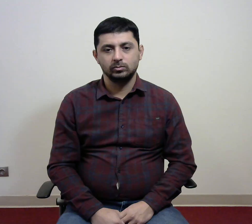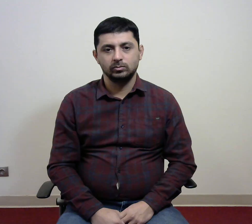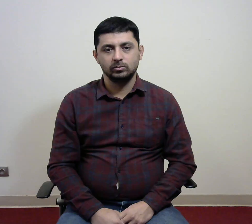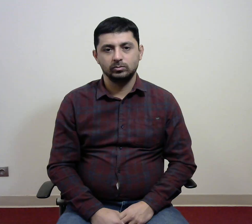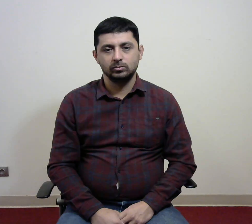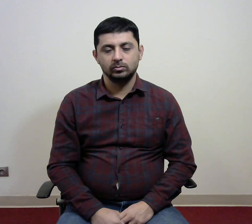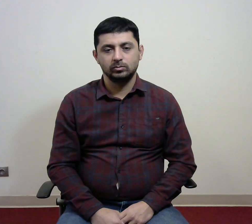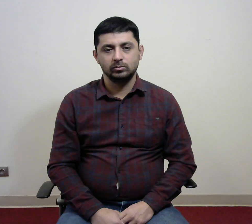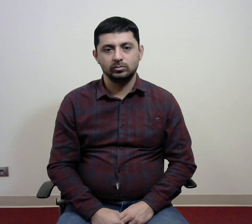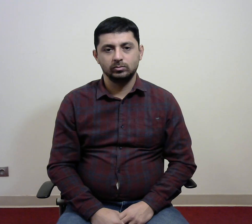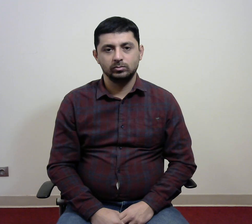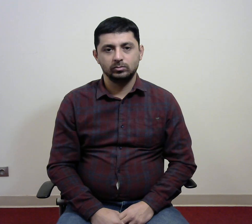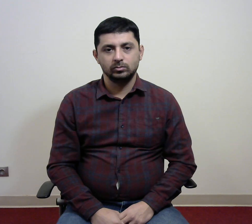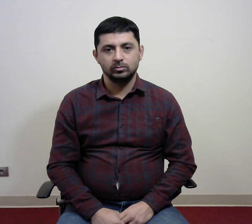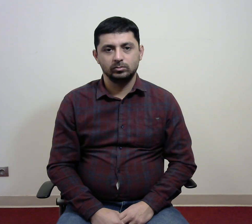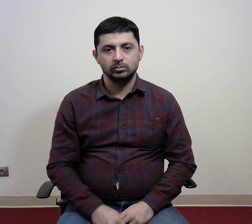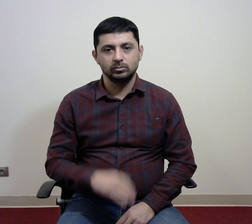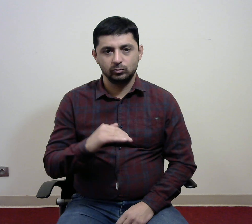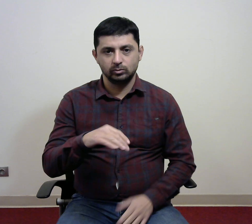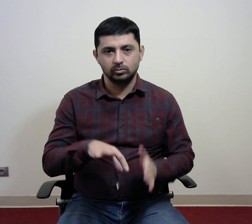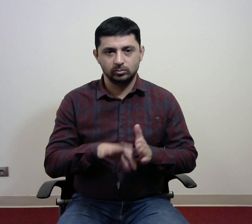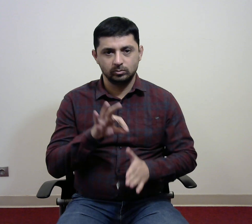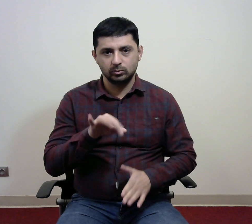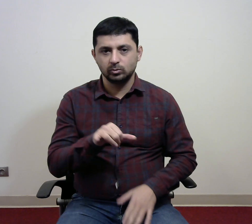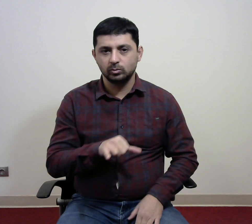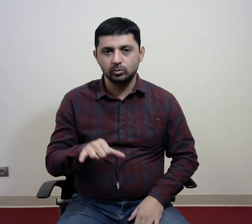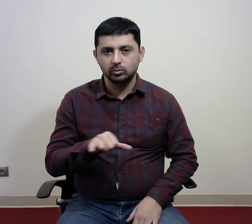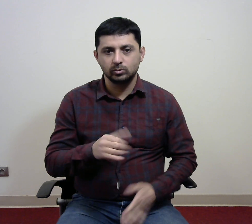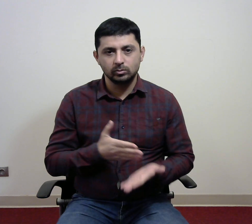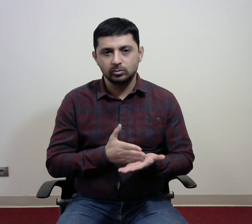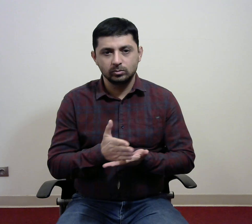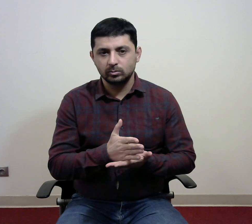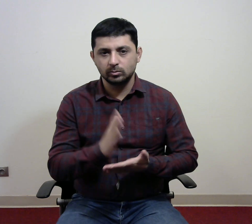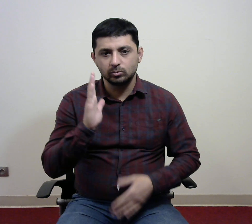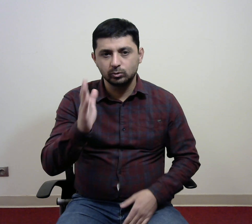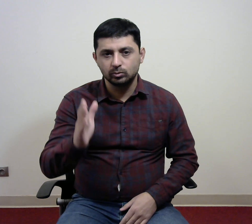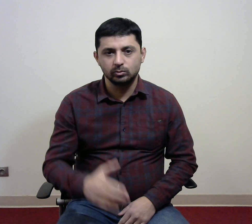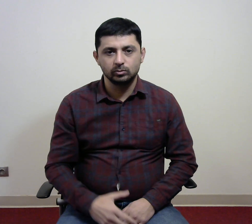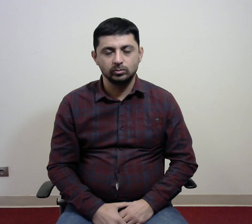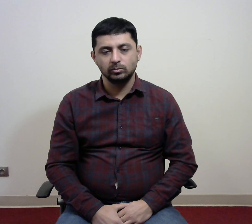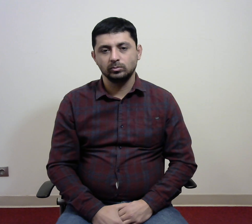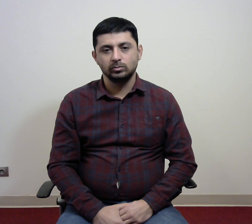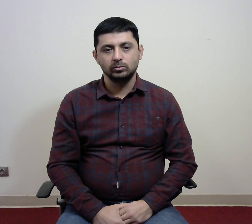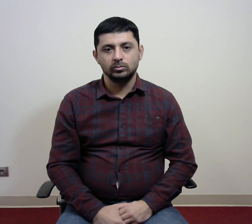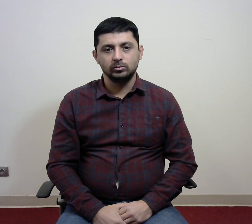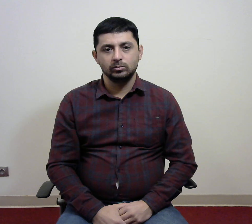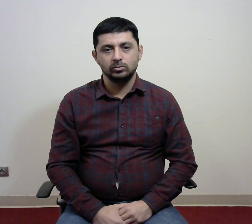Sizin seçiminiz hansı istiqamətdə olacaq?